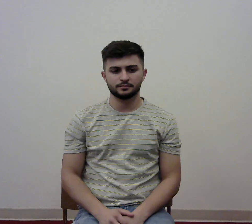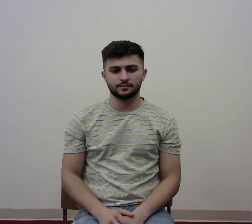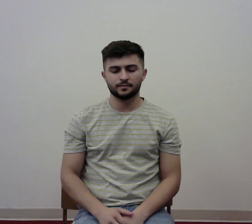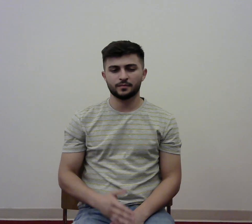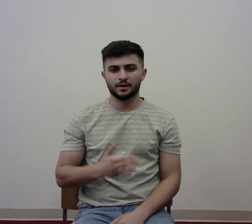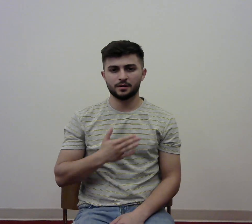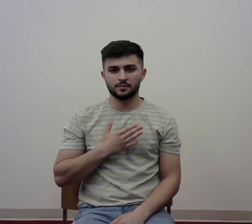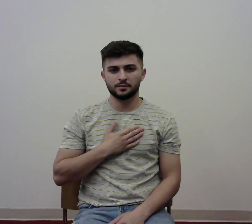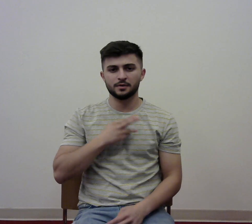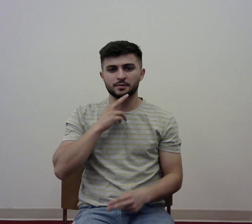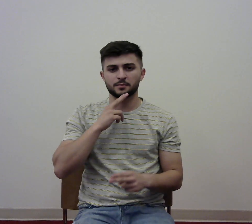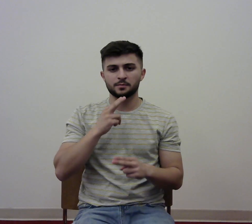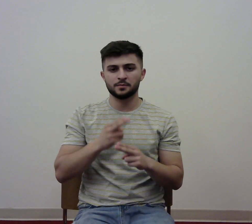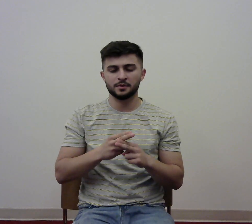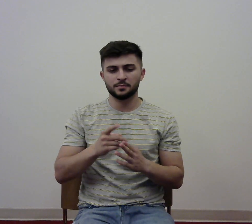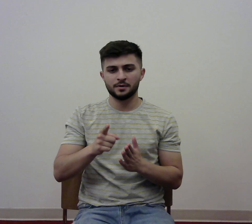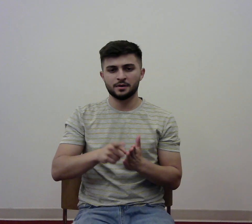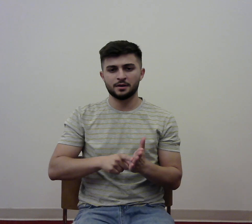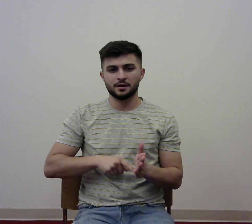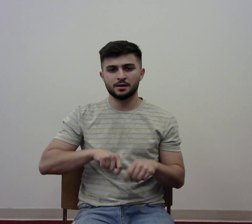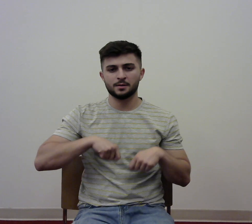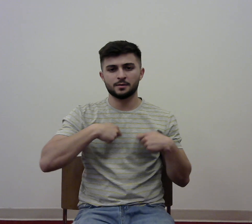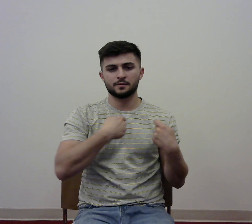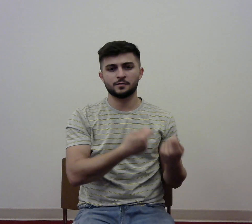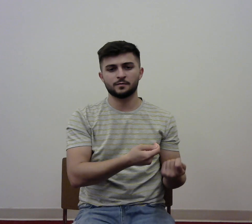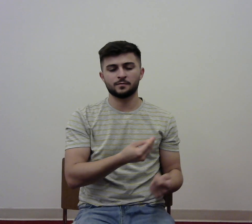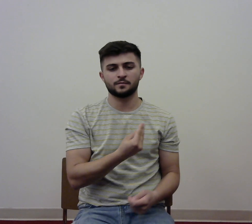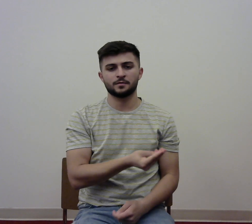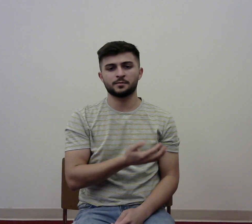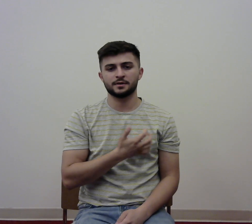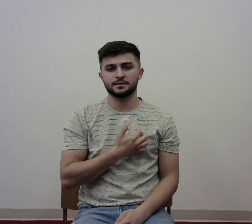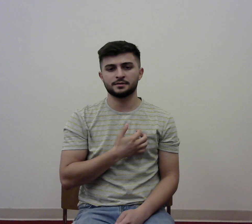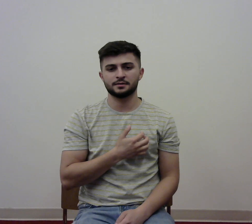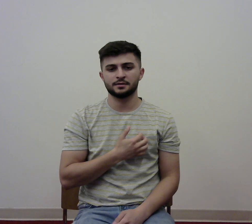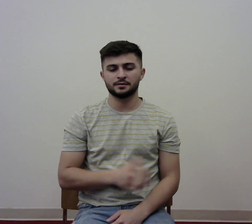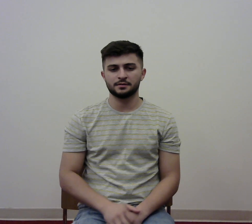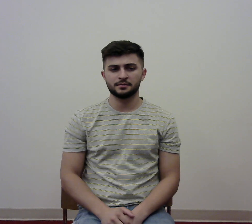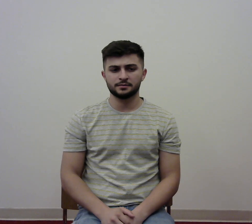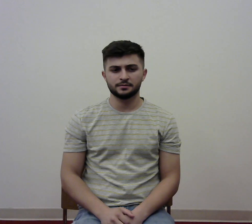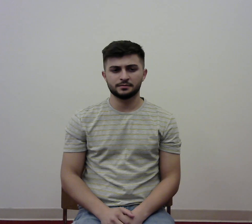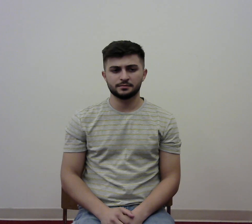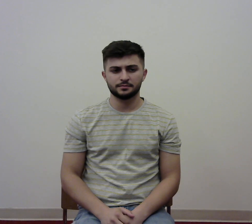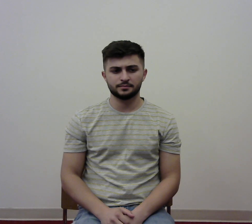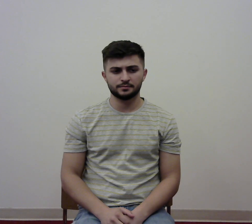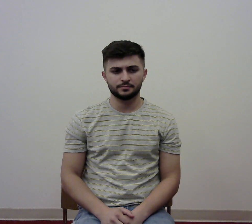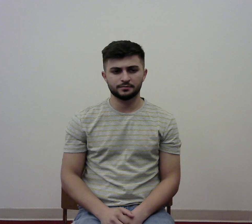Mən bacıma etibarnamə vermək istəyirəm